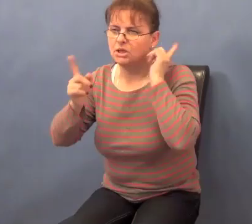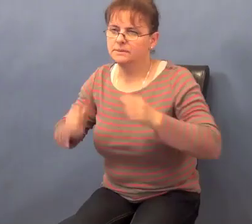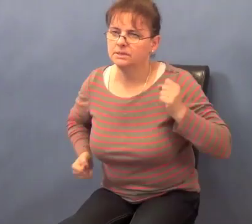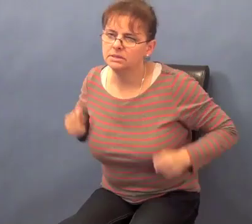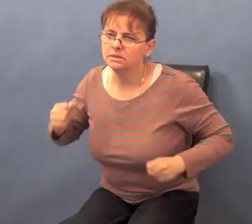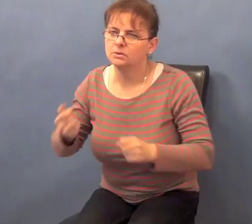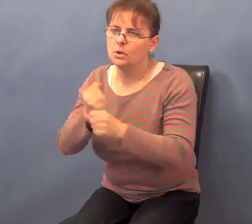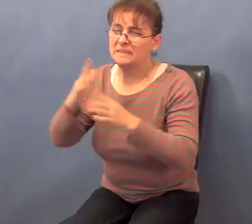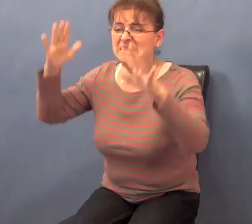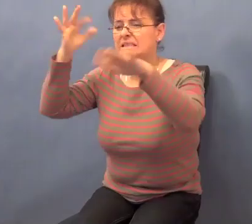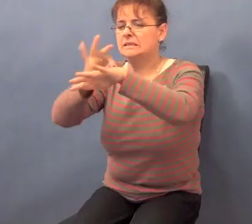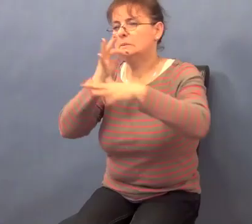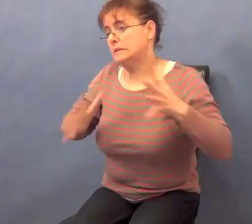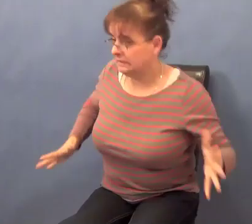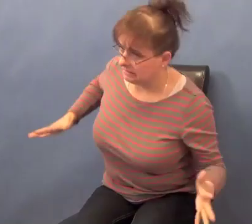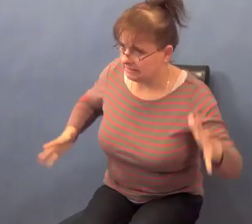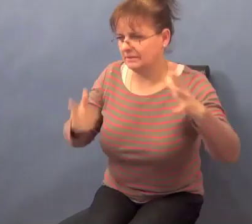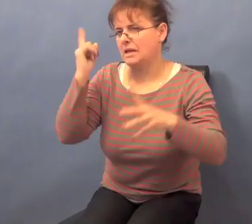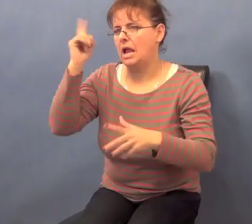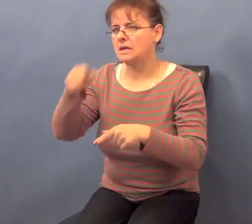Szybko biega, bo ma mało czasu i śpieszy się do pracy.